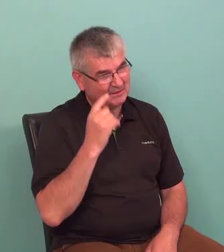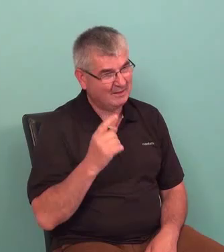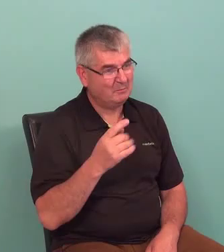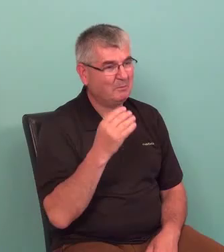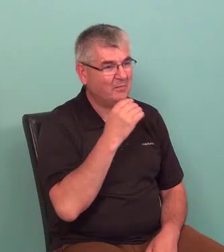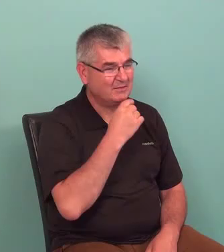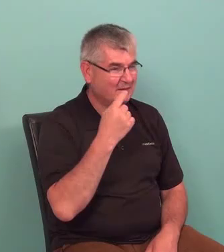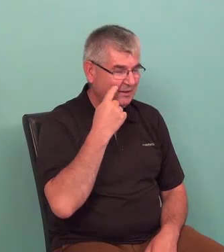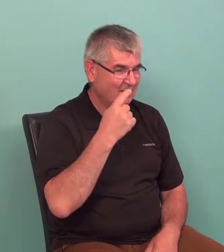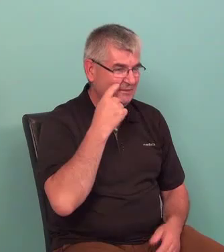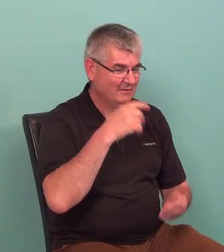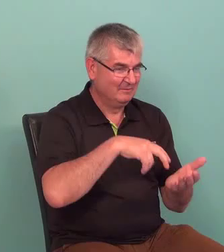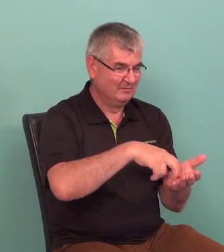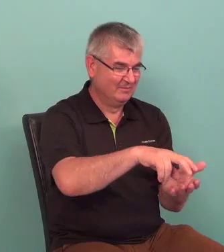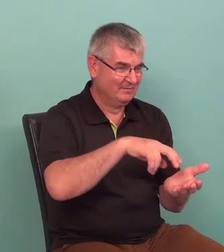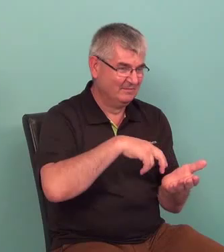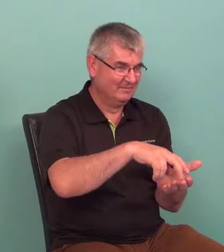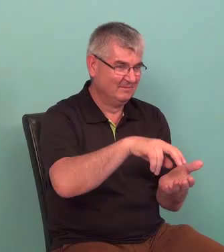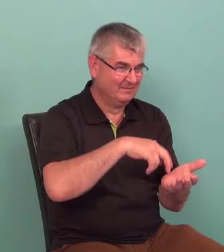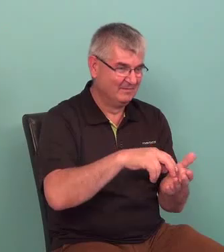Chodzę pieszo nad Morskie Oko.